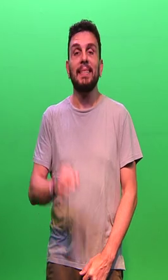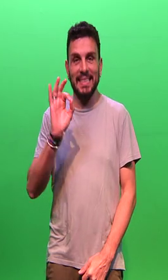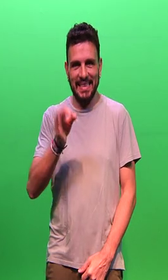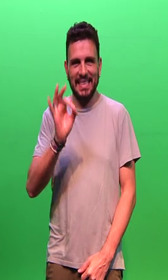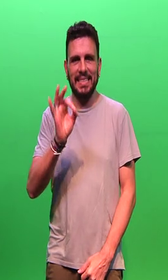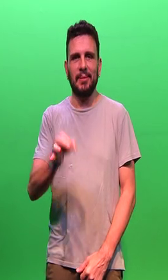Sí, sí.